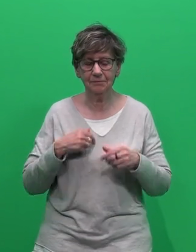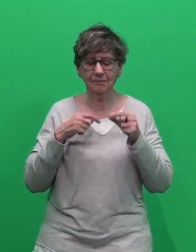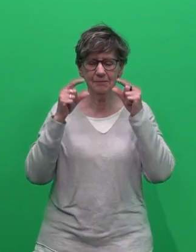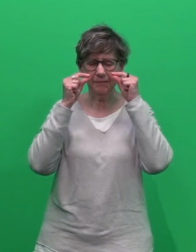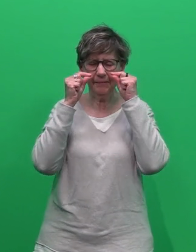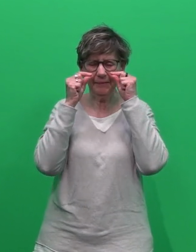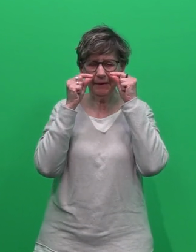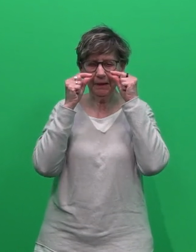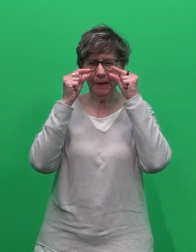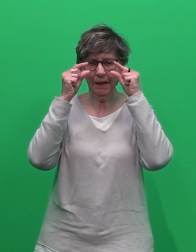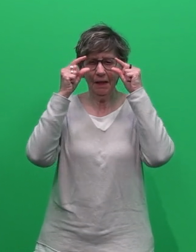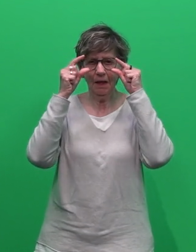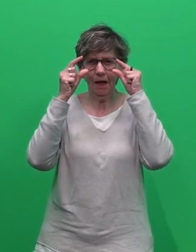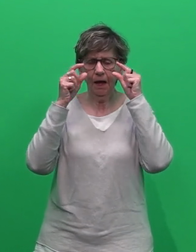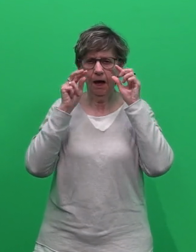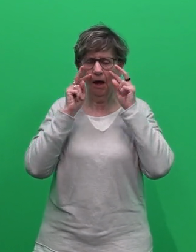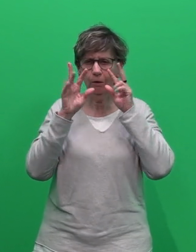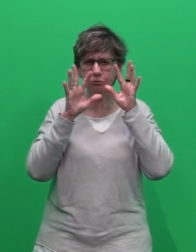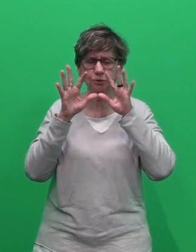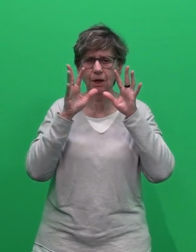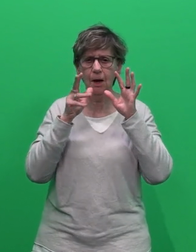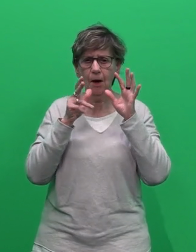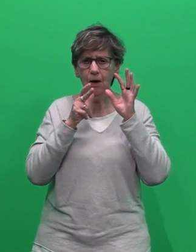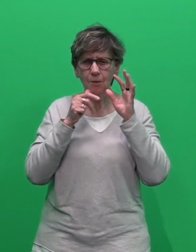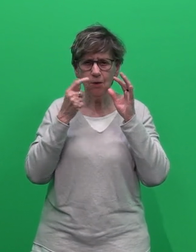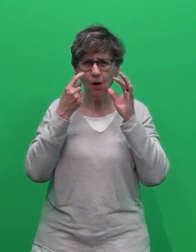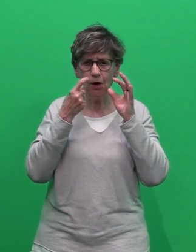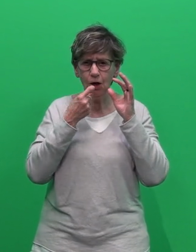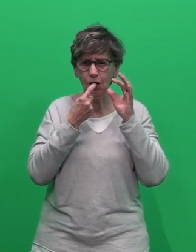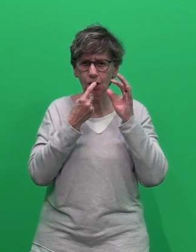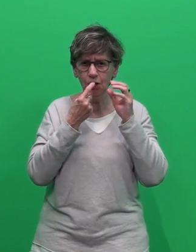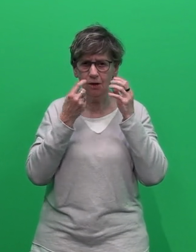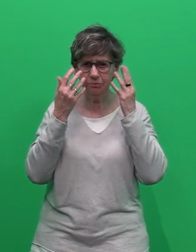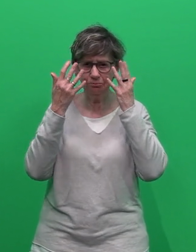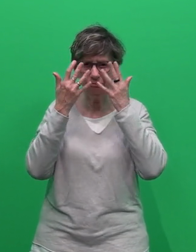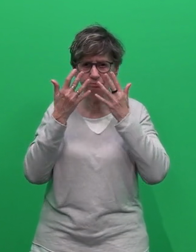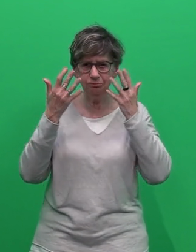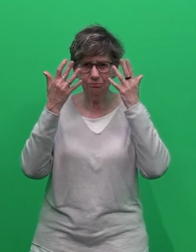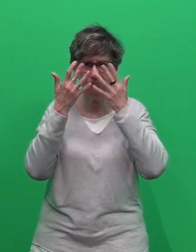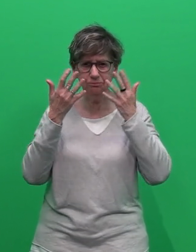Quan tanco i obro els ulls veig borrós, em fan mal els ulls i els tinc tots vermells.